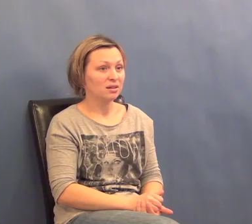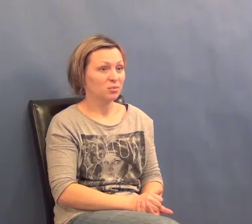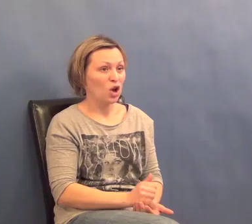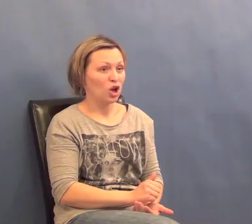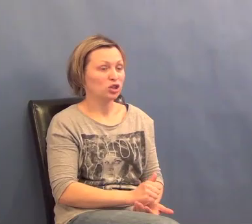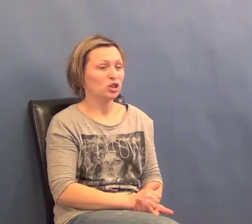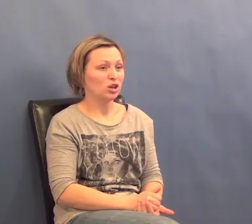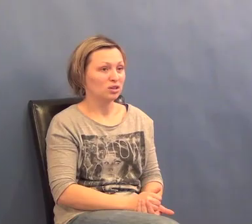Może.